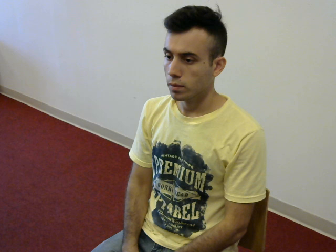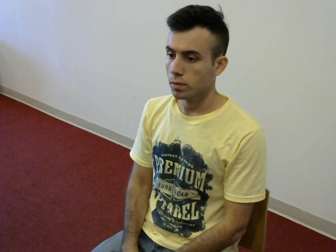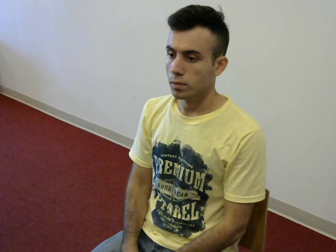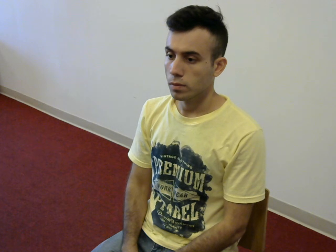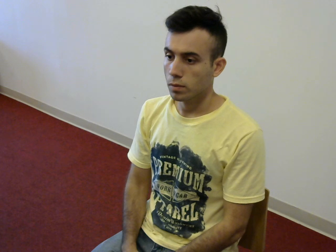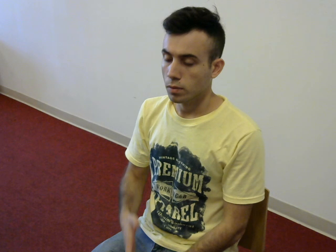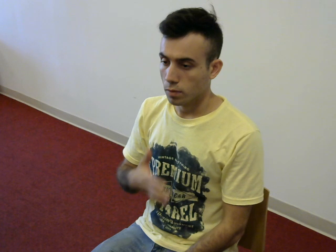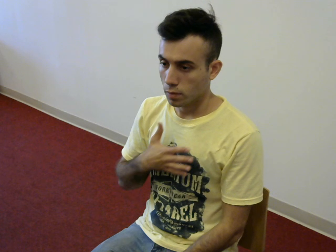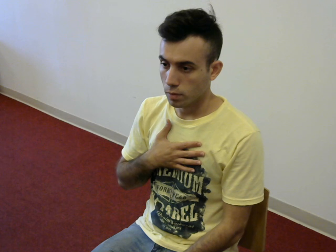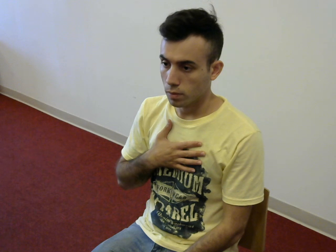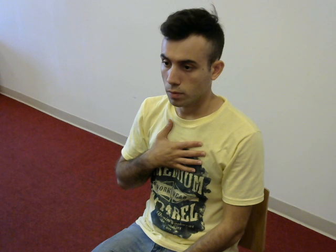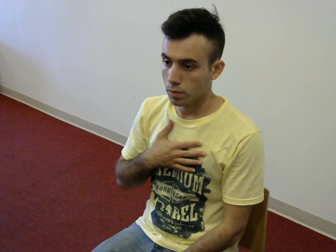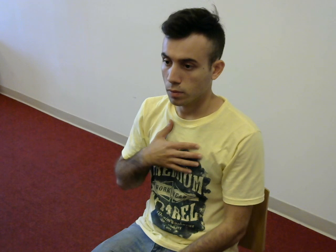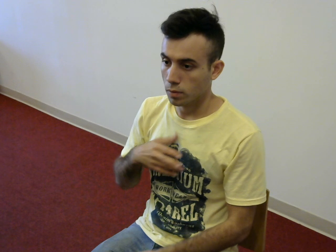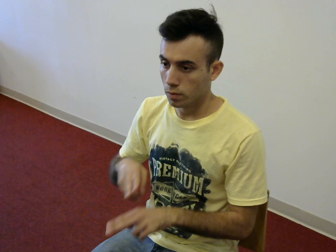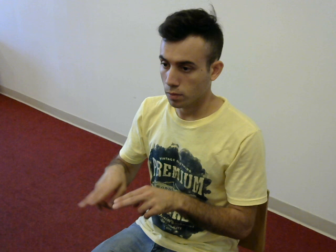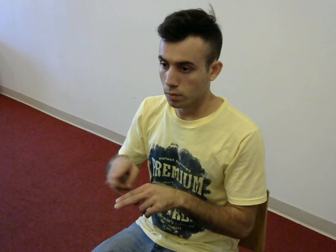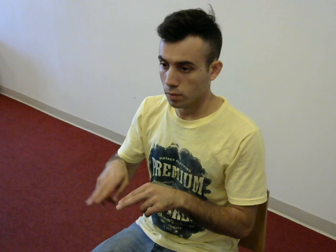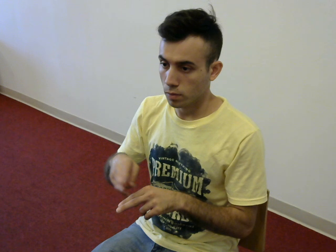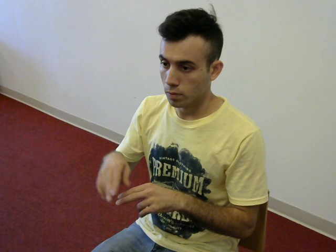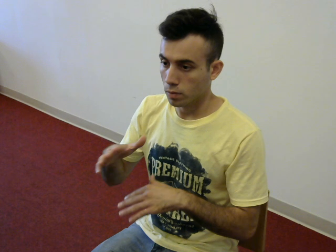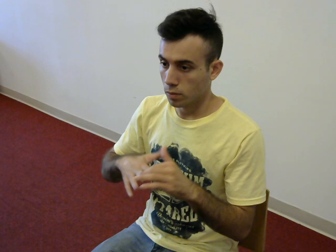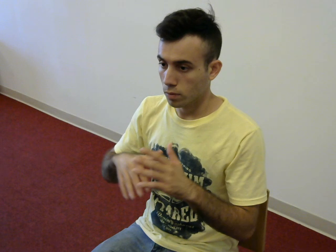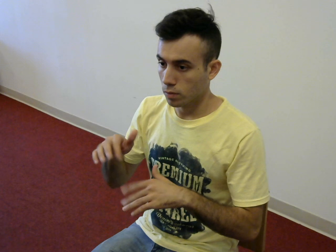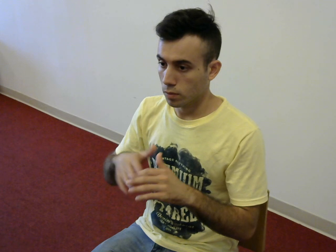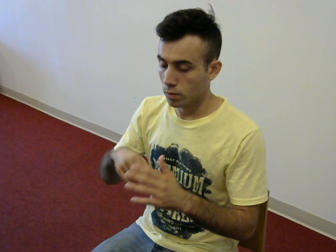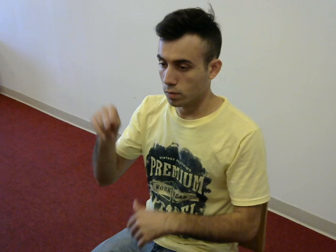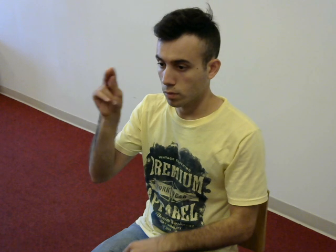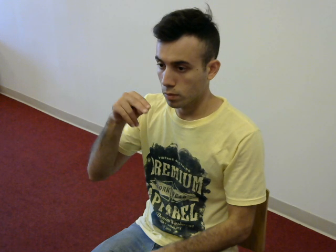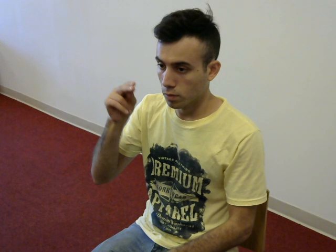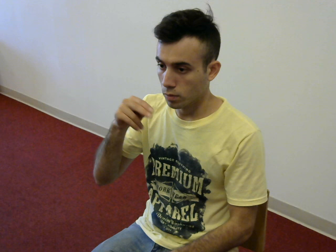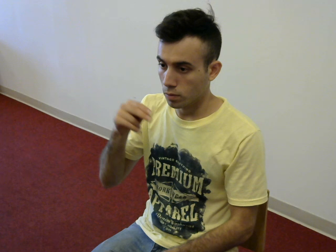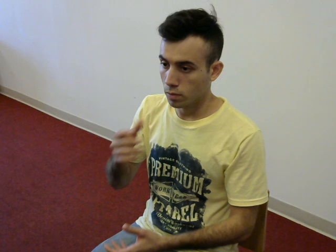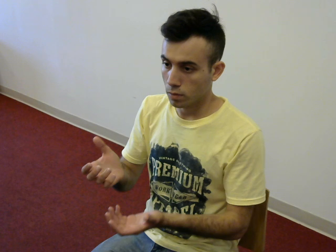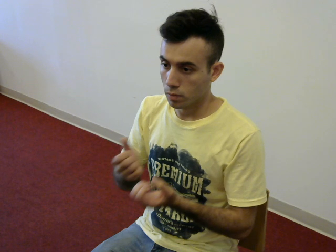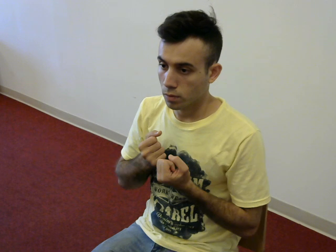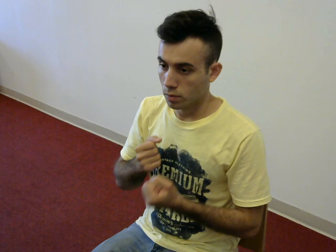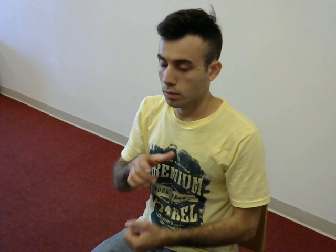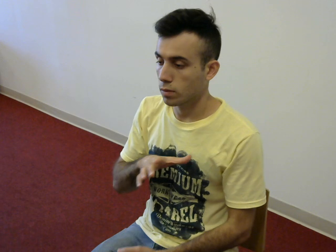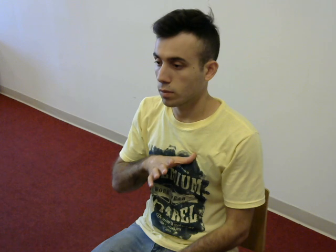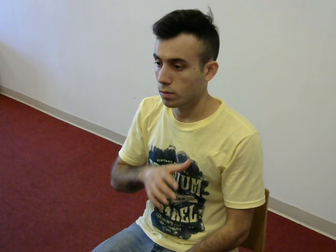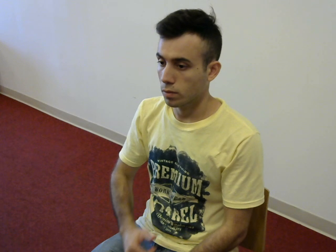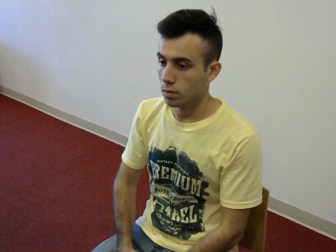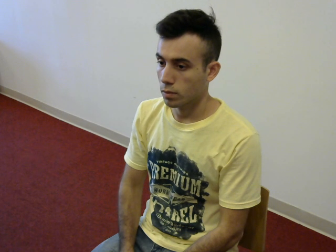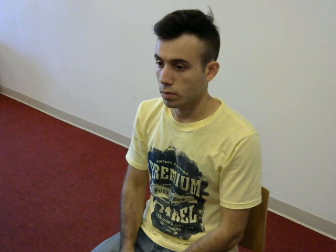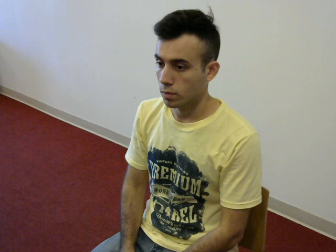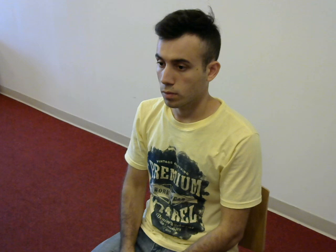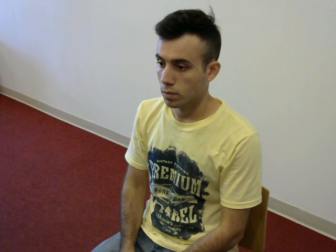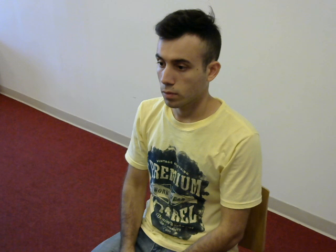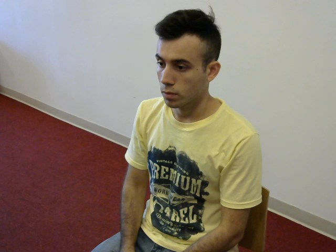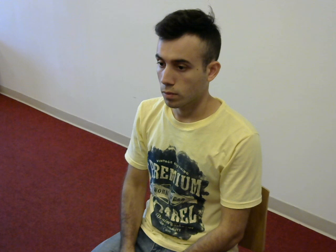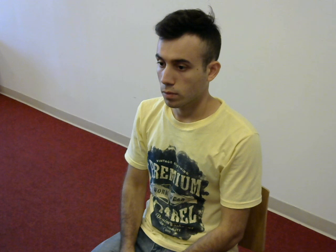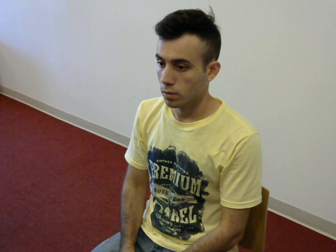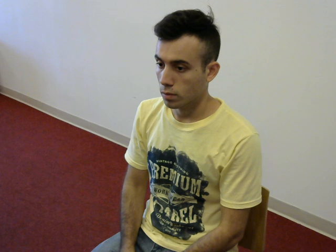Mən dülgər peşəsinin təhsilini almışam